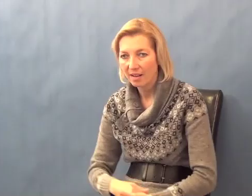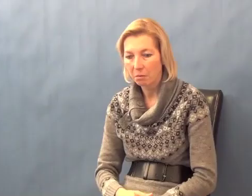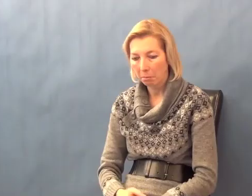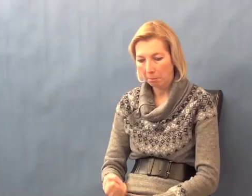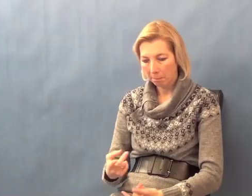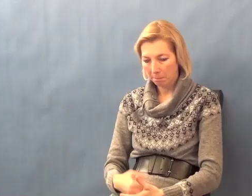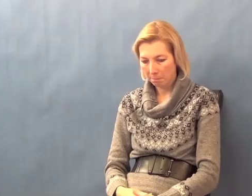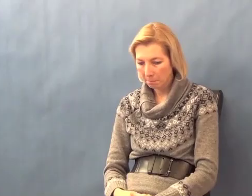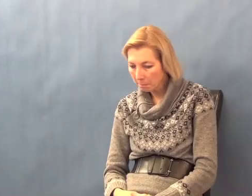Dziwne.